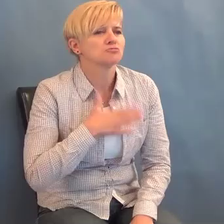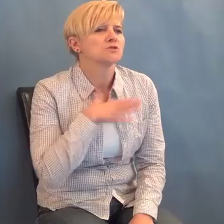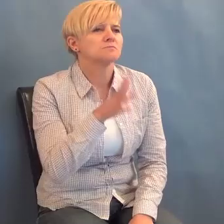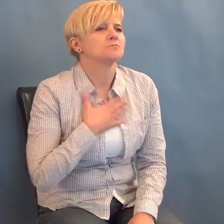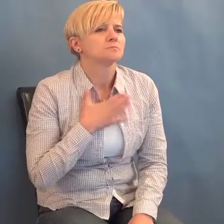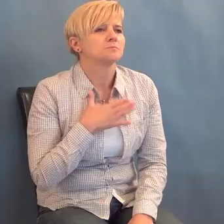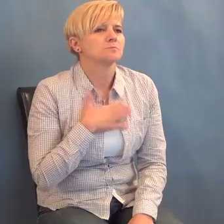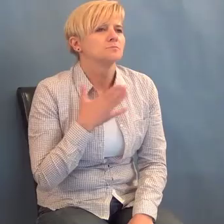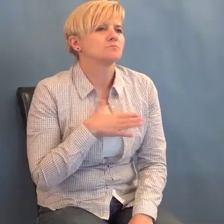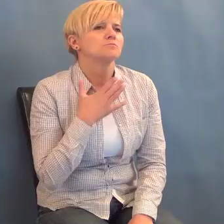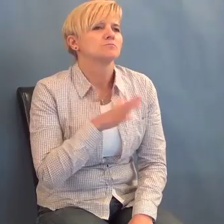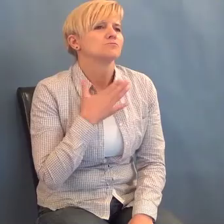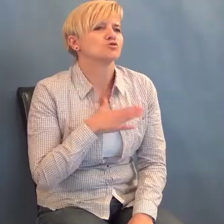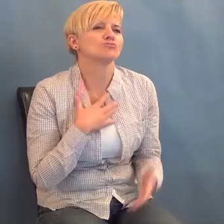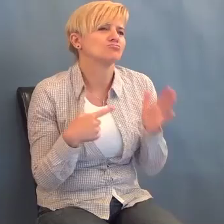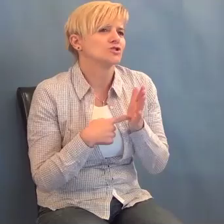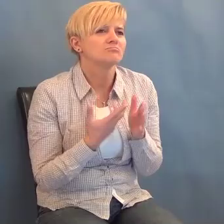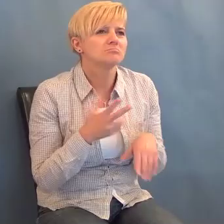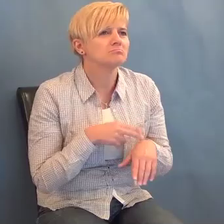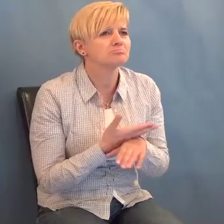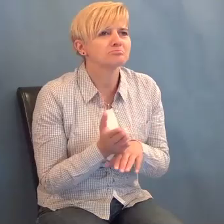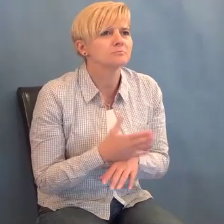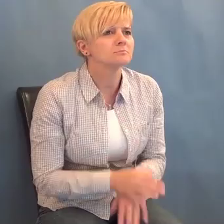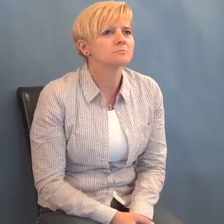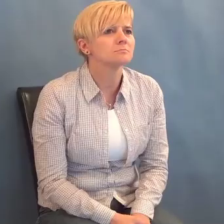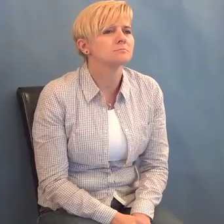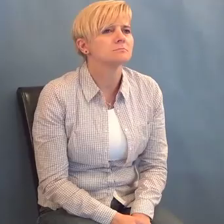Dowolny, jaki masz dowolny termin, godzina obojętna.